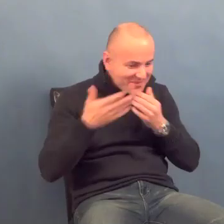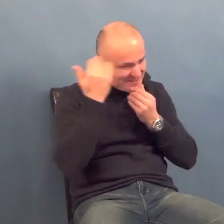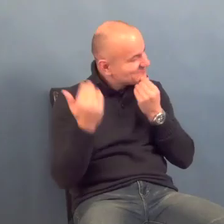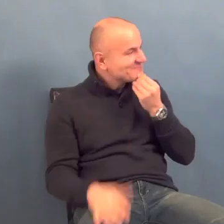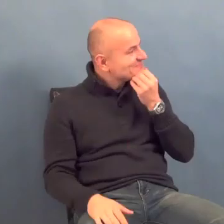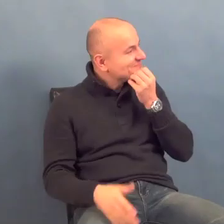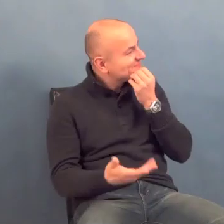Nie wiem.